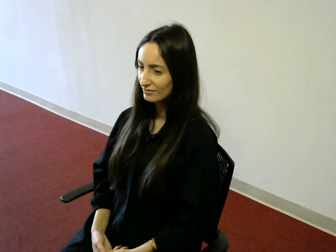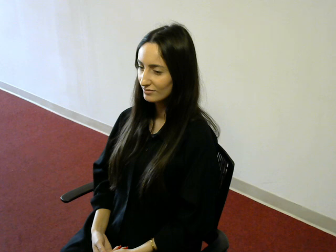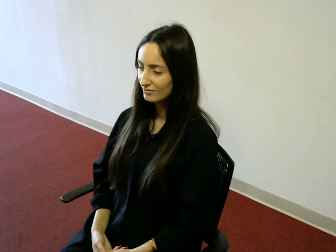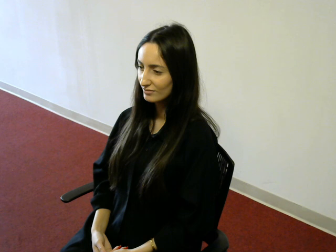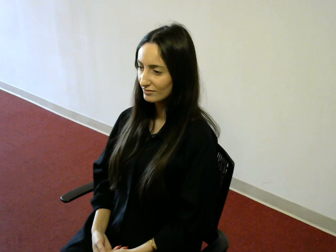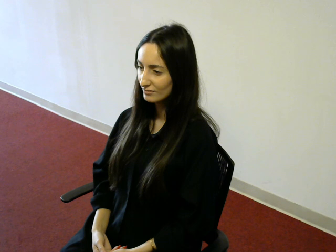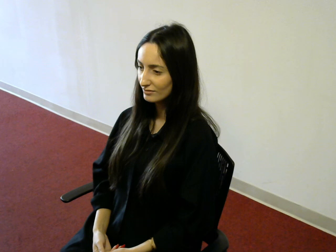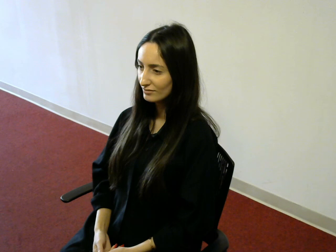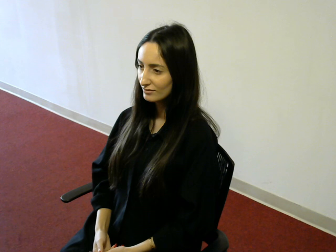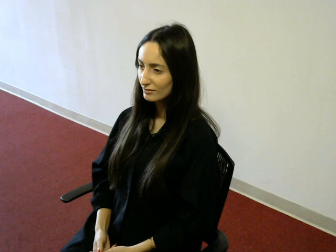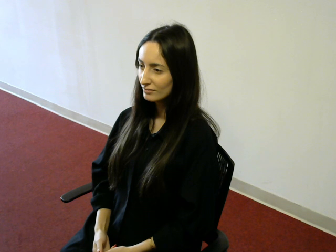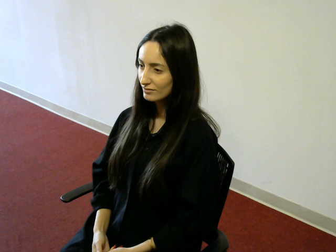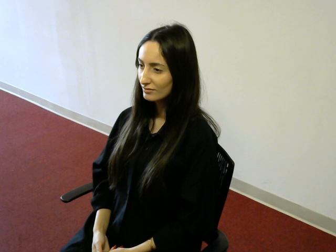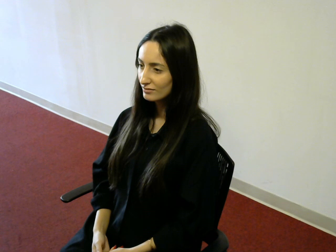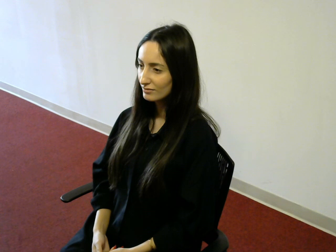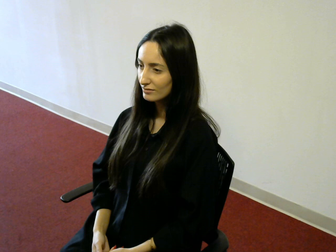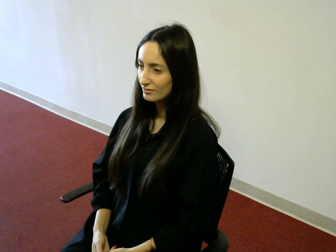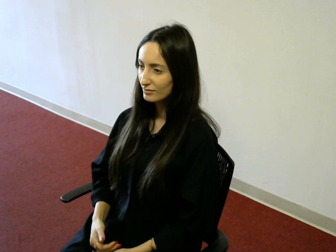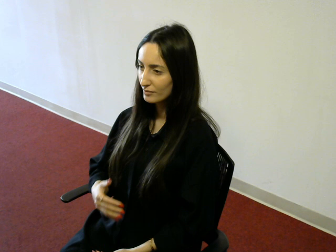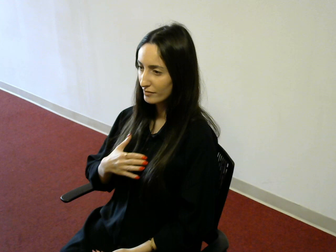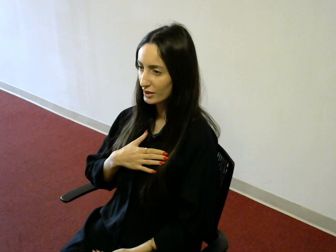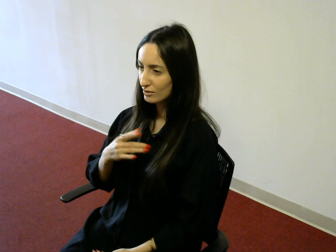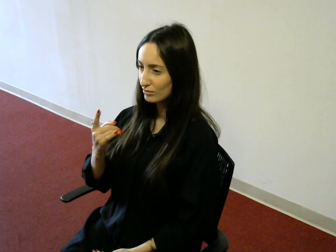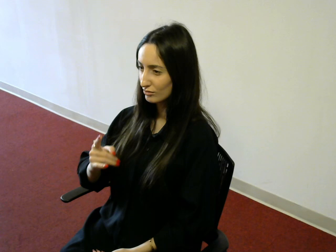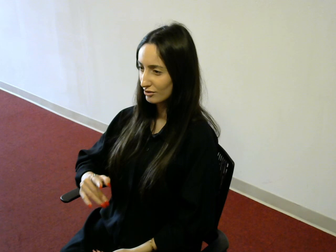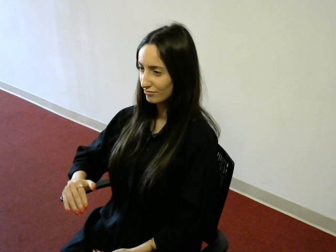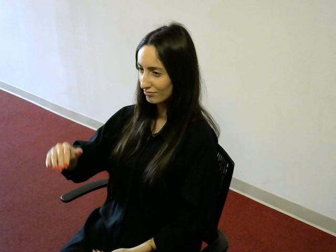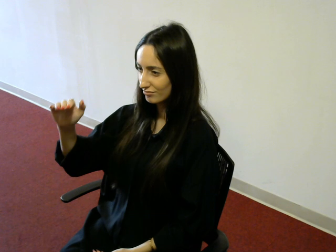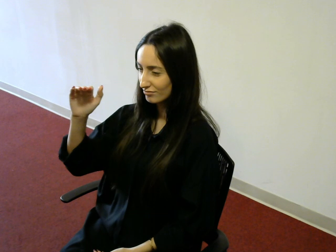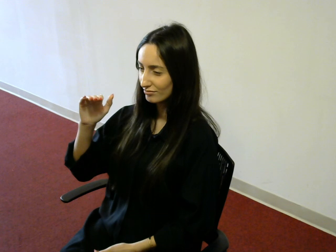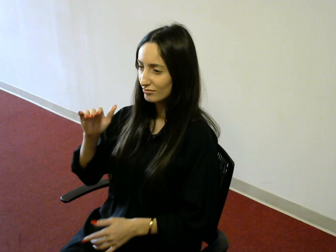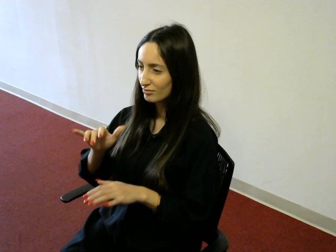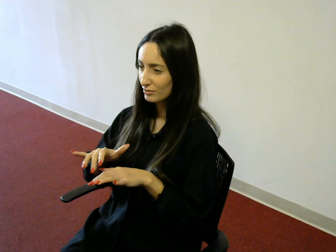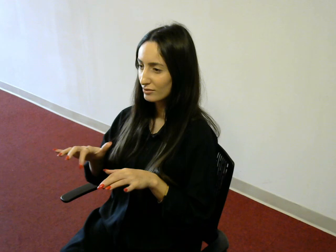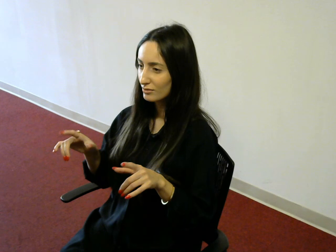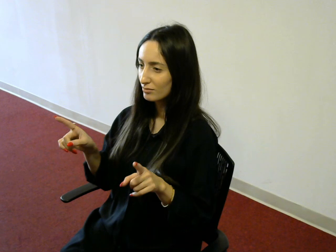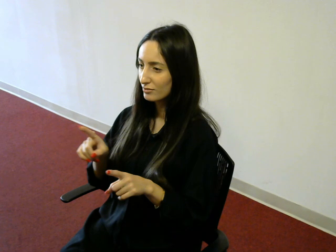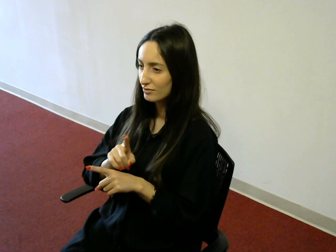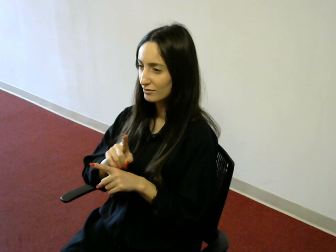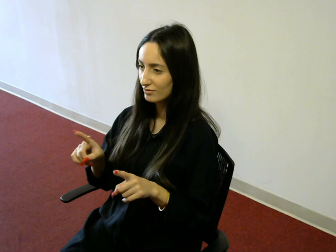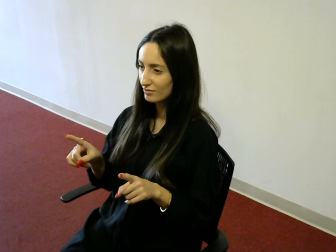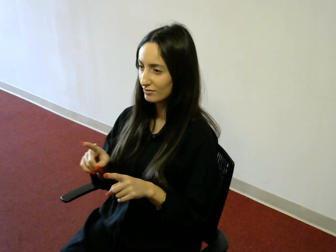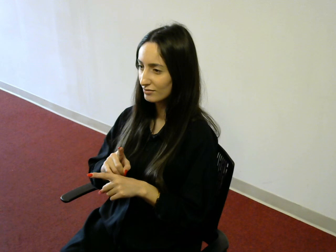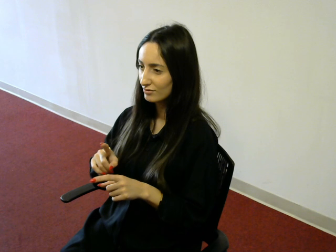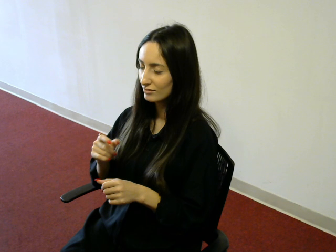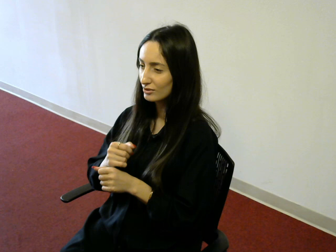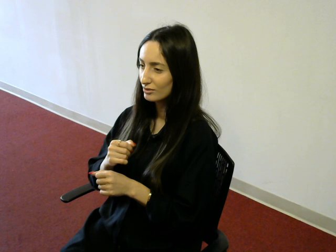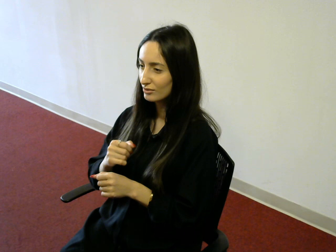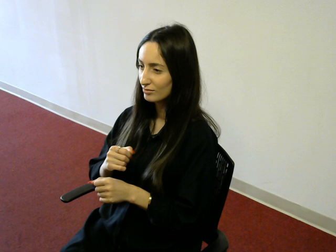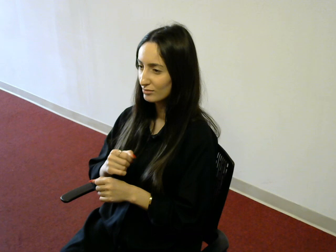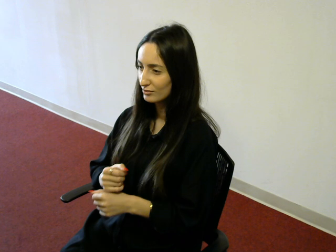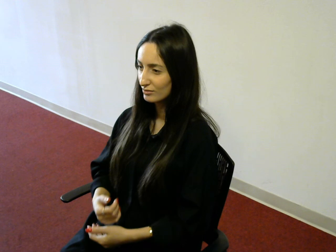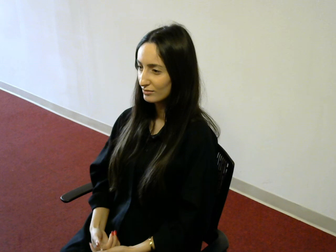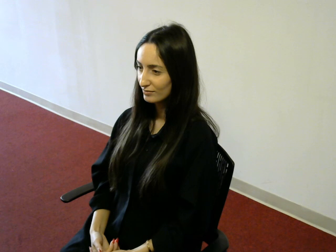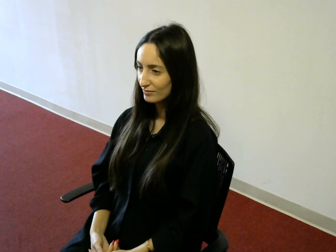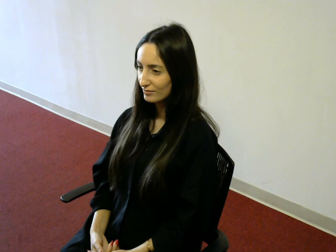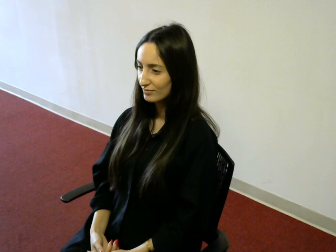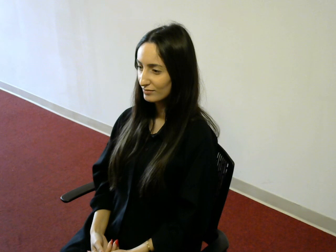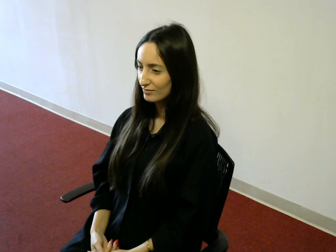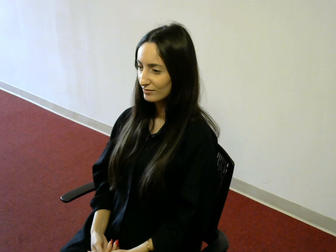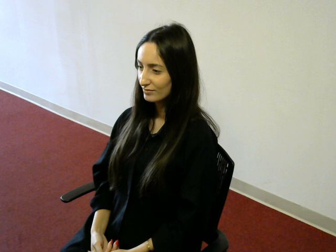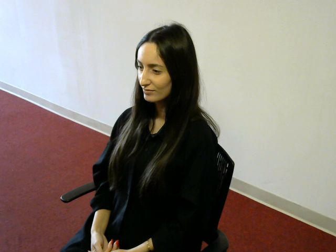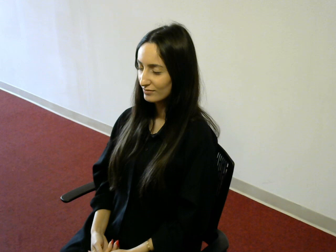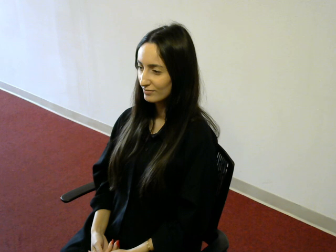Mən uşaq vaxtından pianoda ifa edirəm